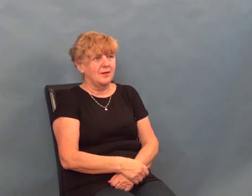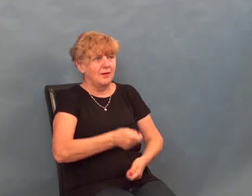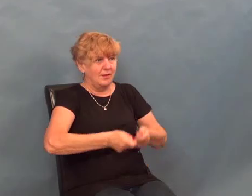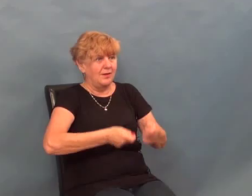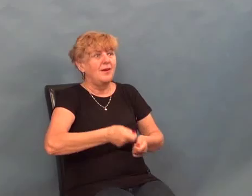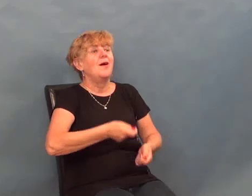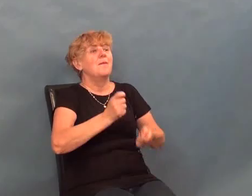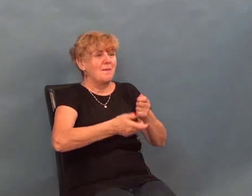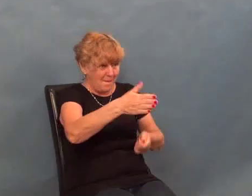Gra na cymbałkach.